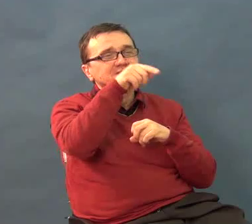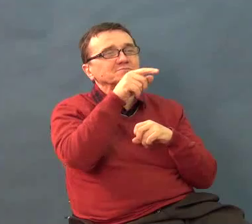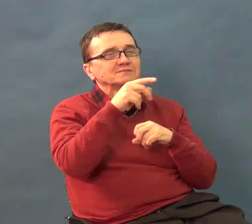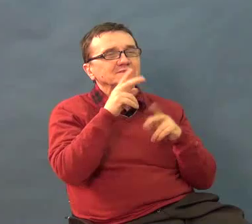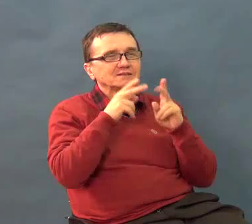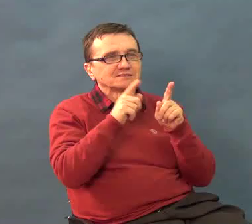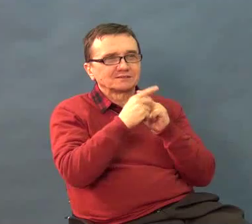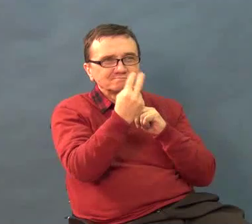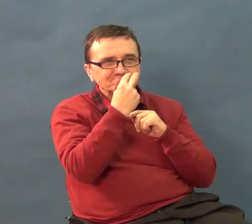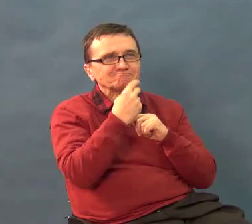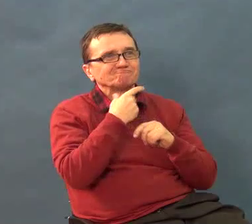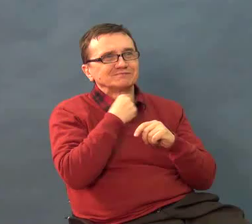Kaczka tak samo patrzy na niego i myśli o zemście.